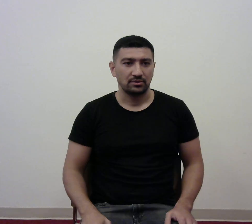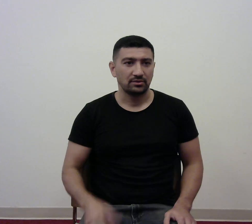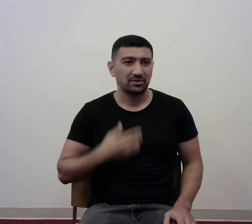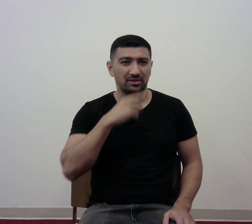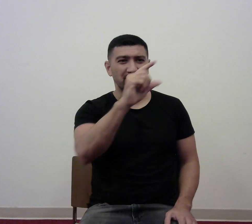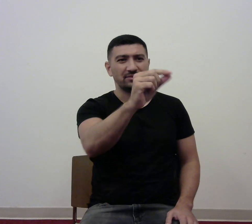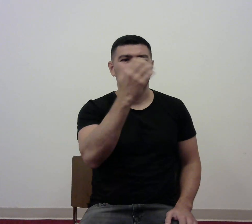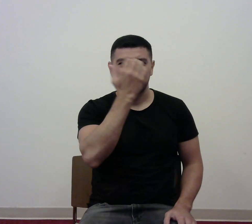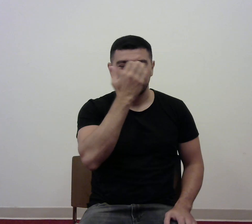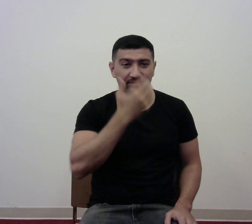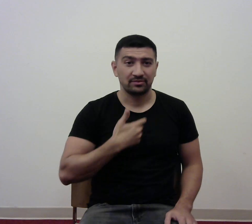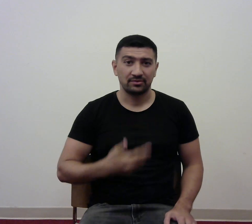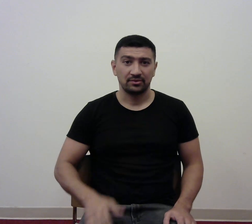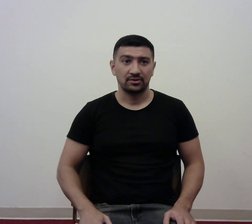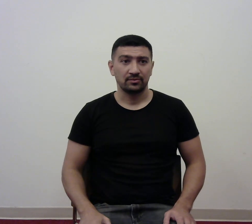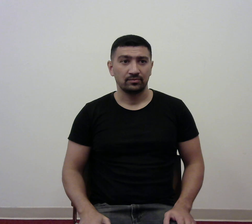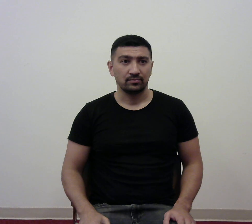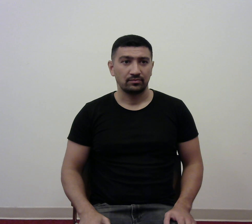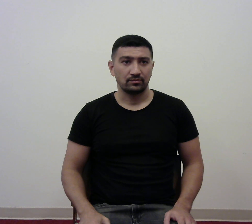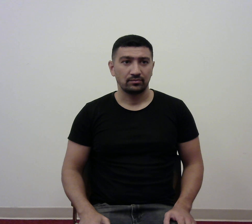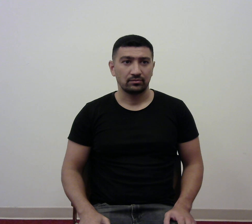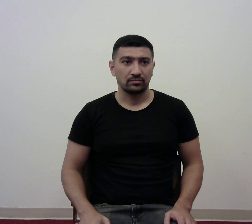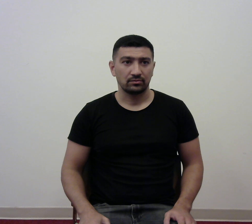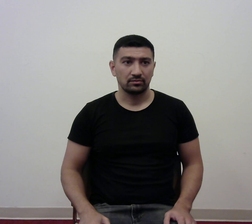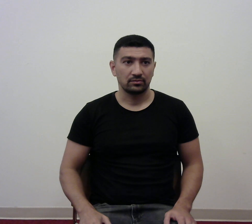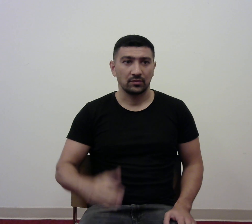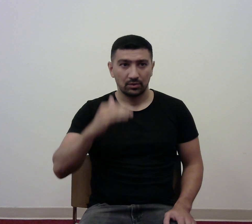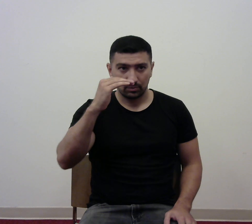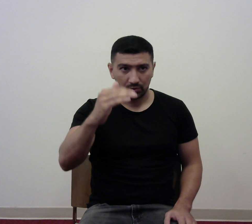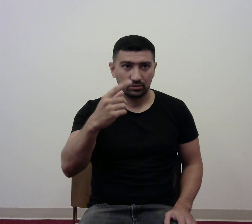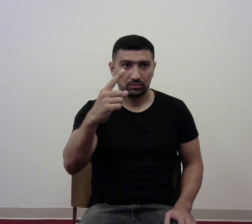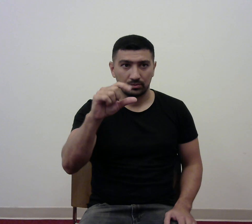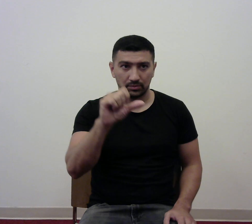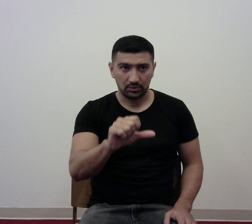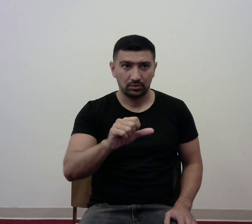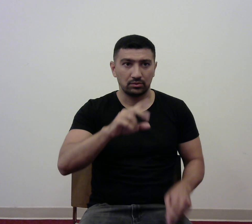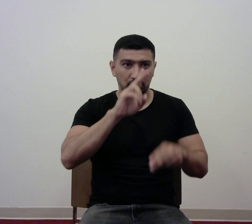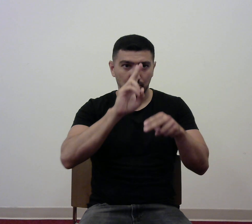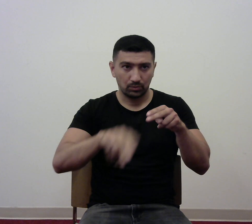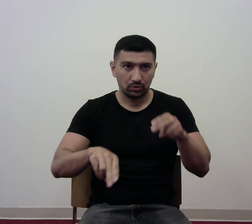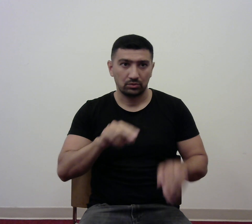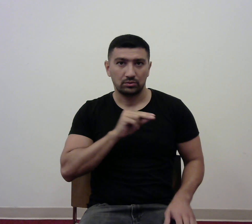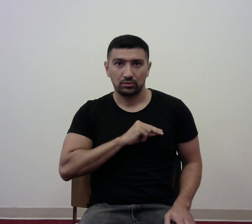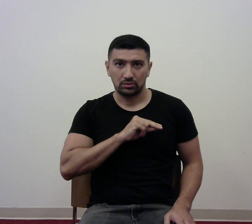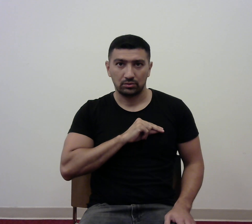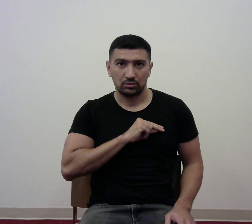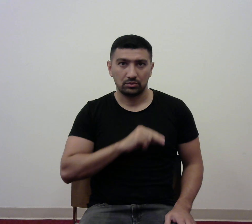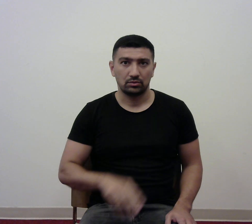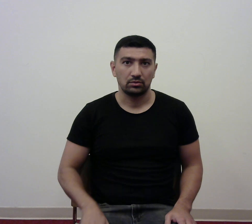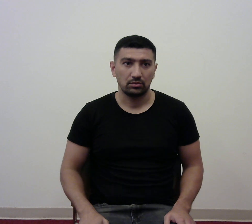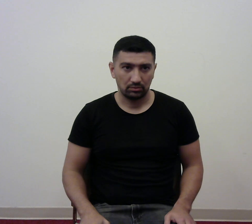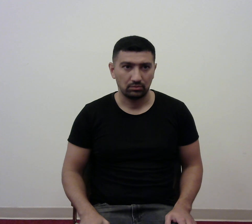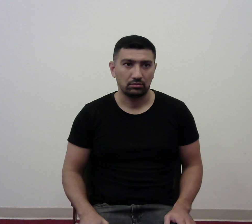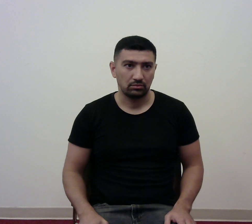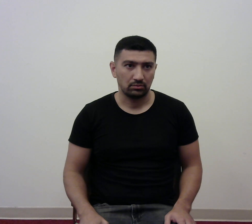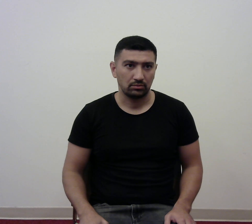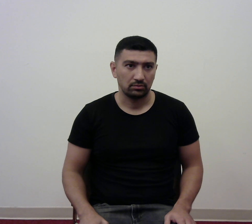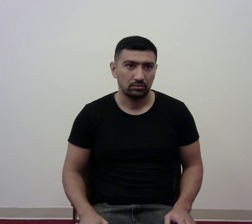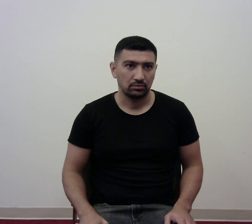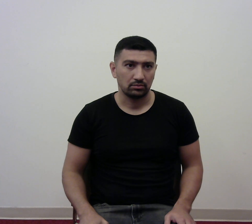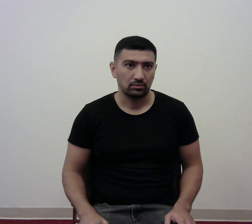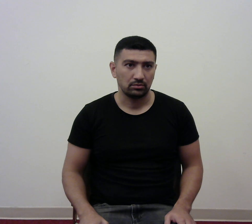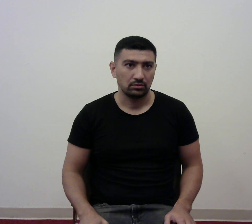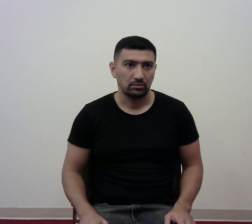Siz həftə sonu işləyirsiz?